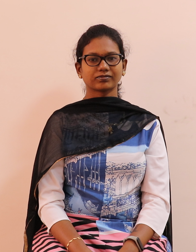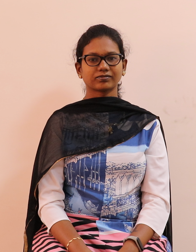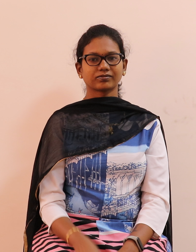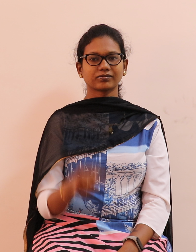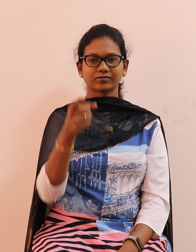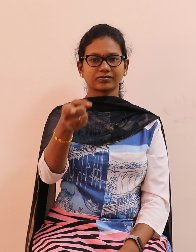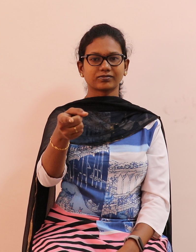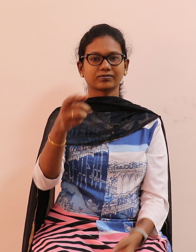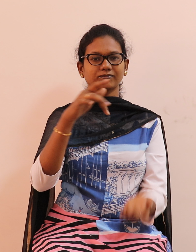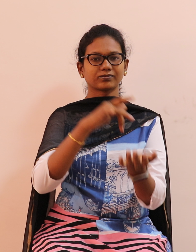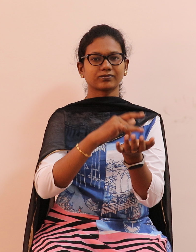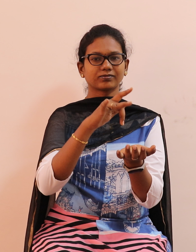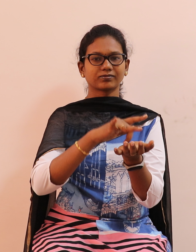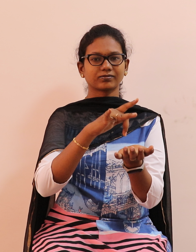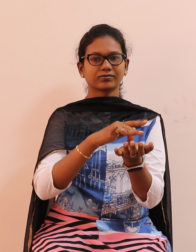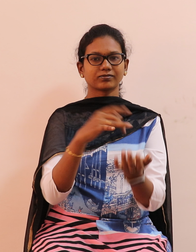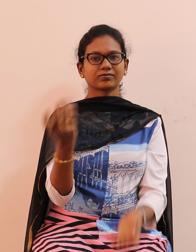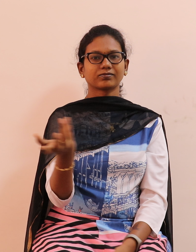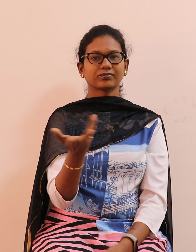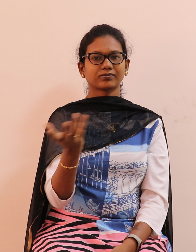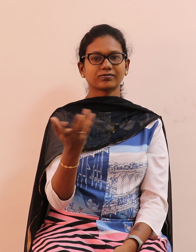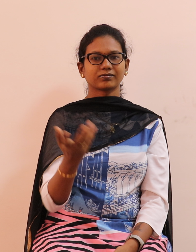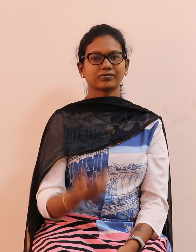where are you from